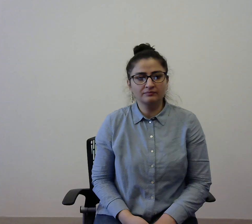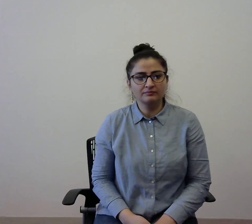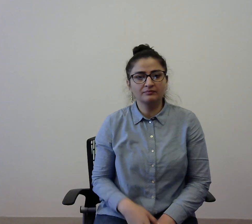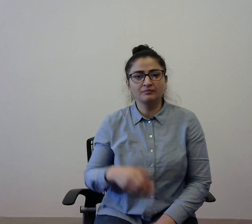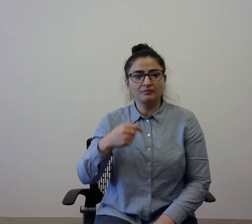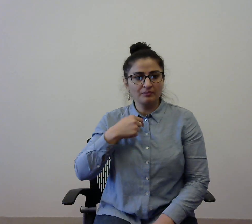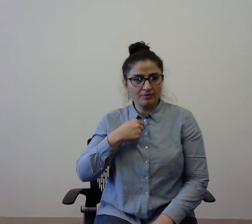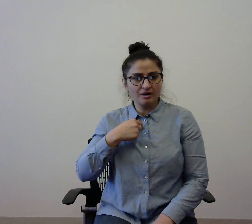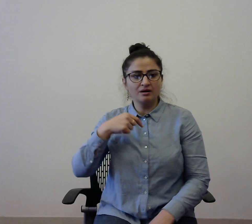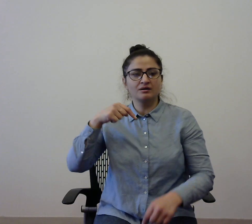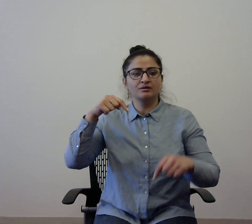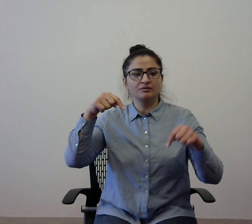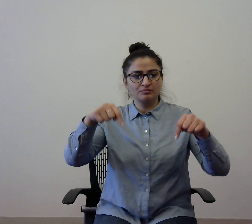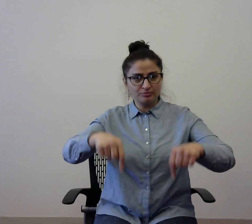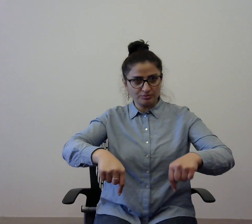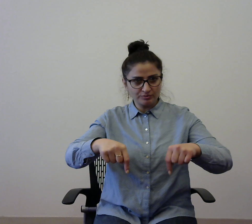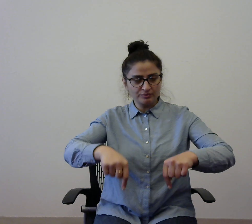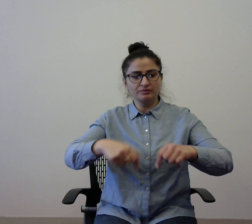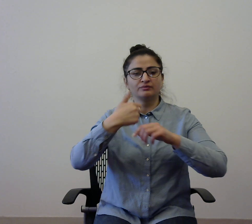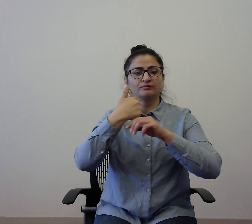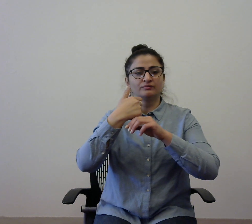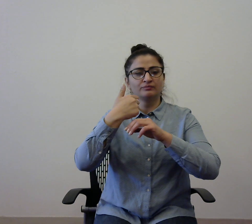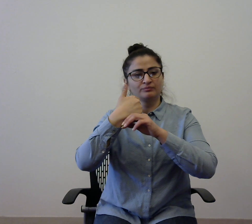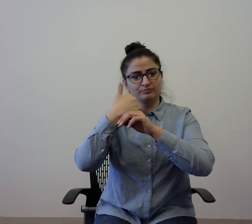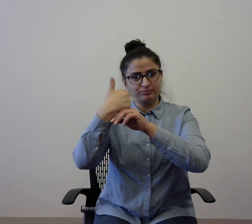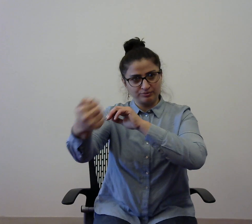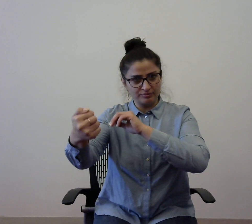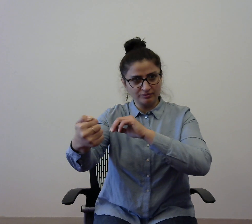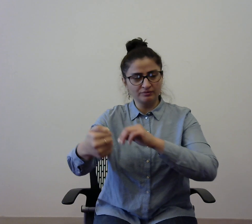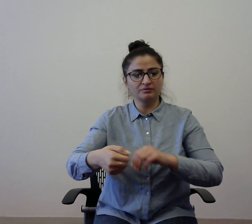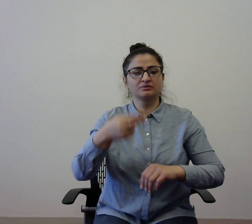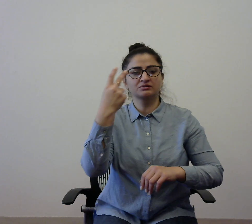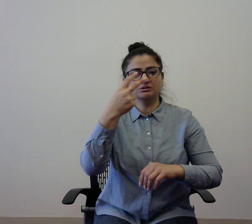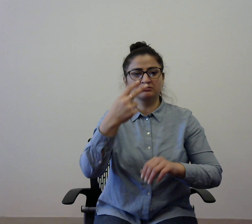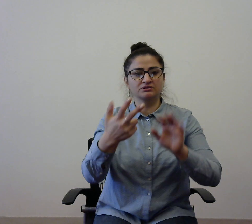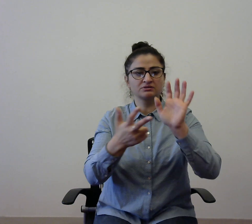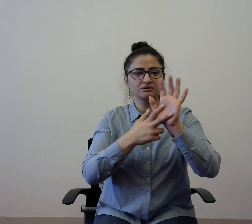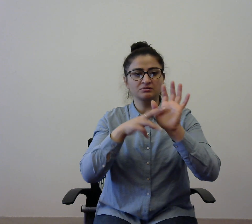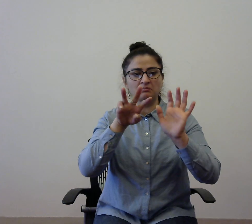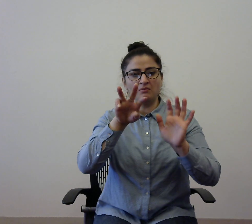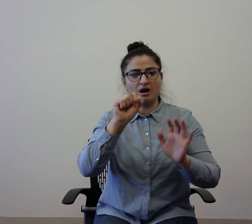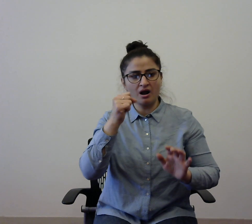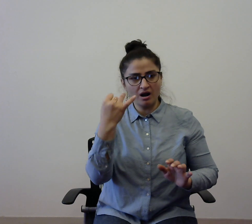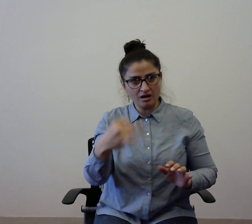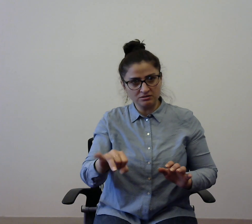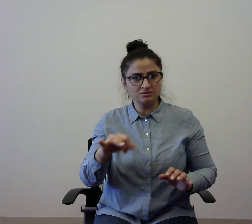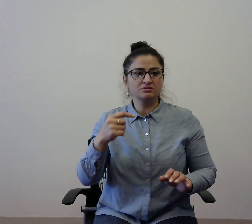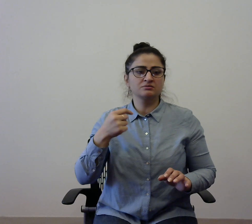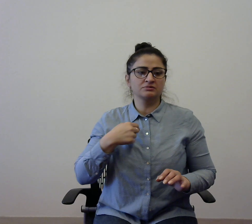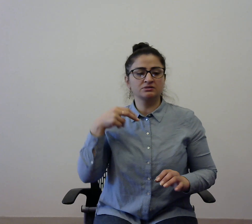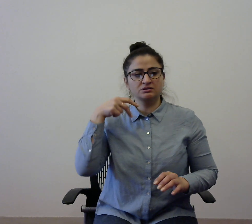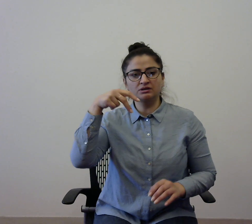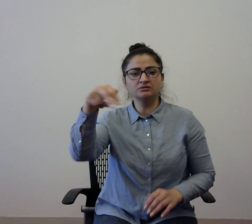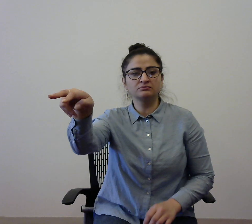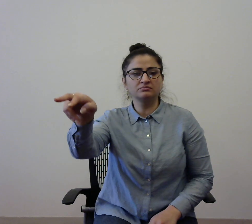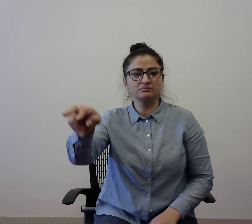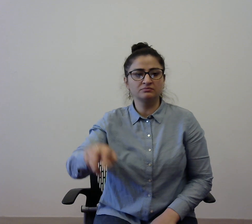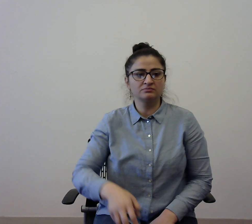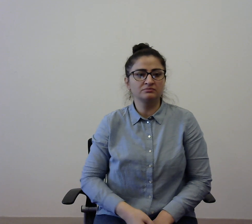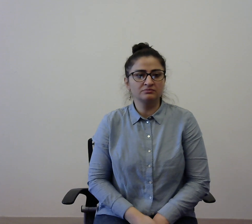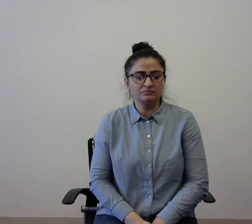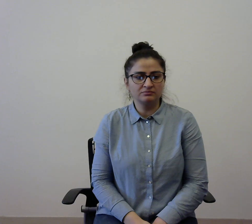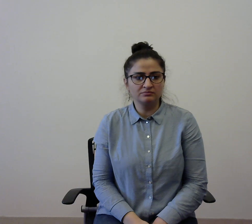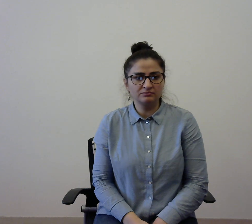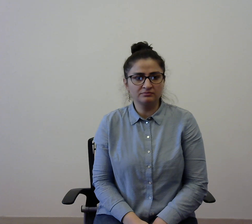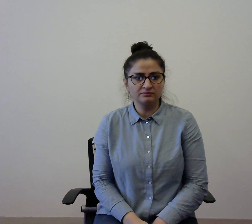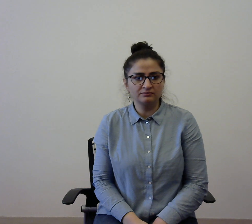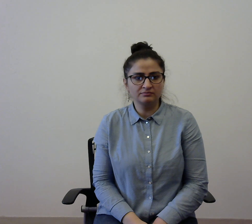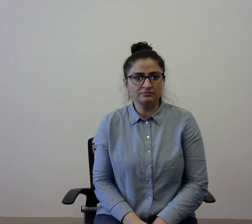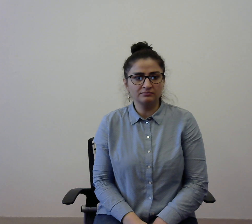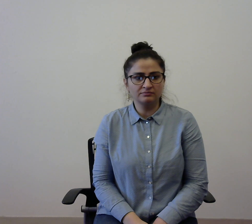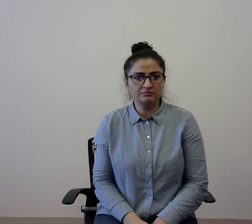Mən burdan çıxıb 28 maya gedəcəm